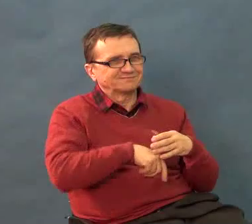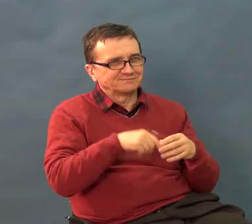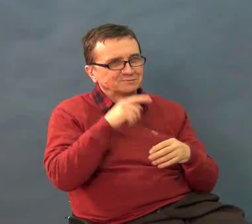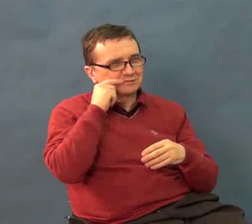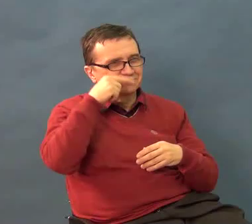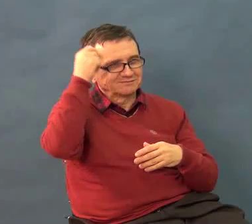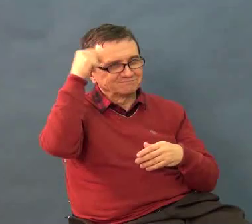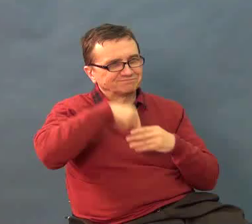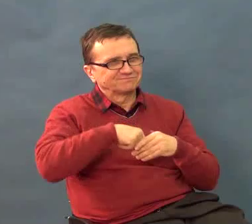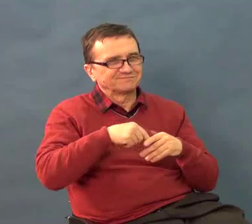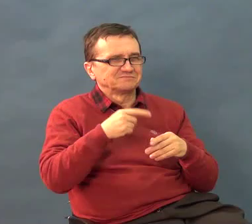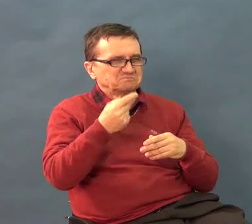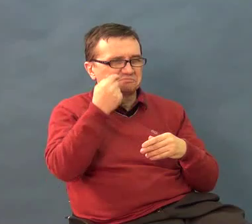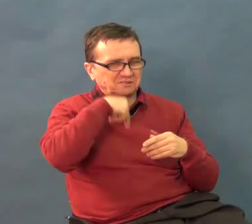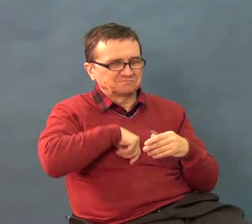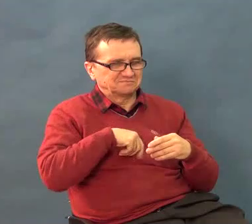Kot połyka kulę.